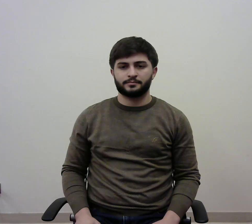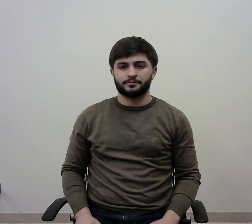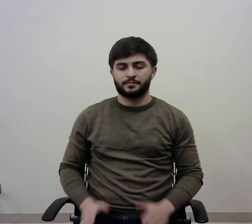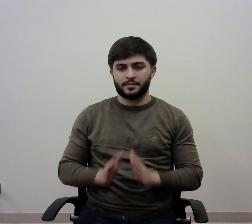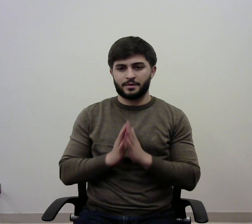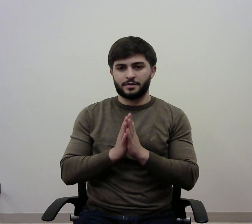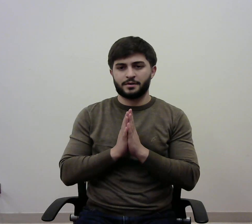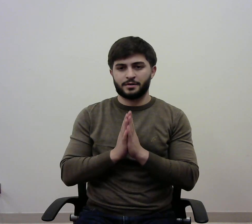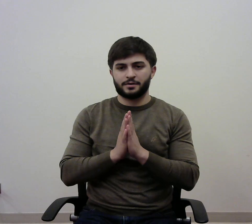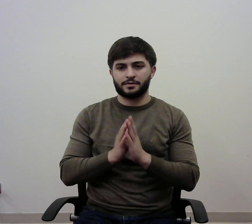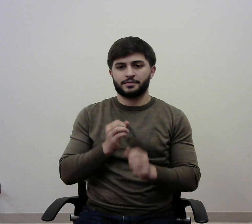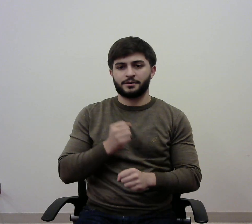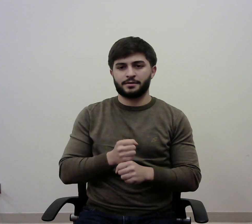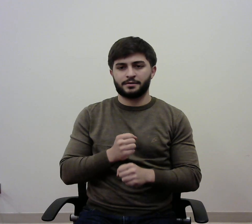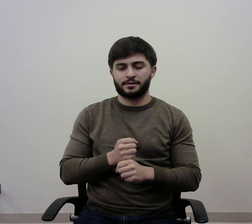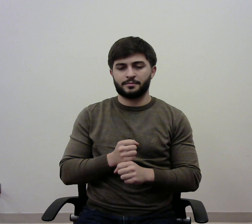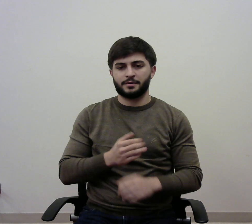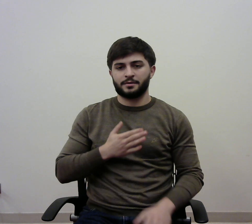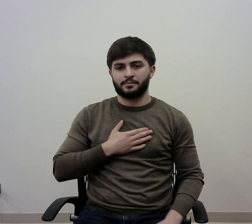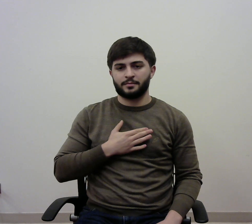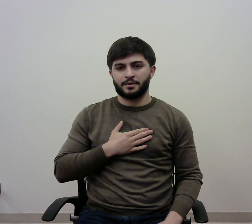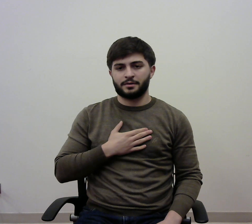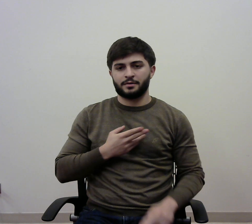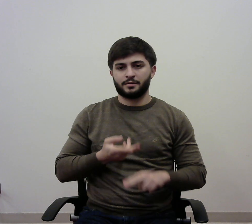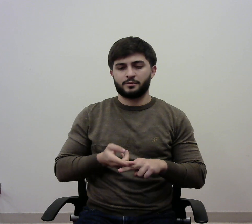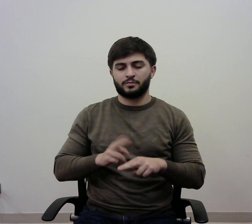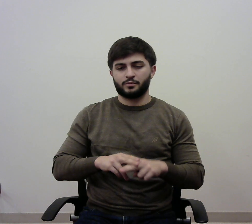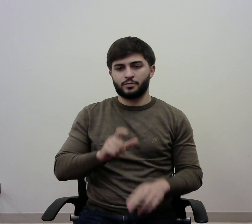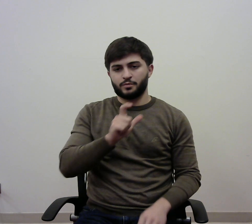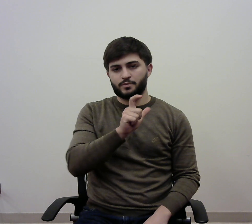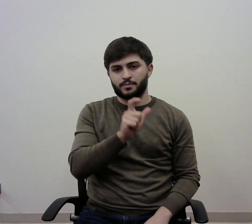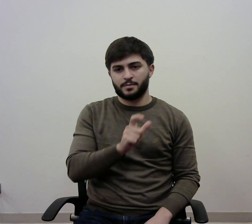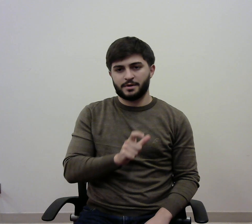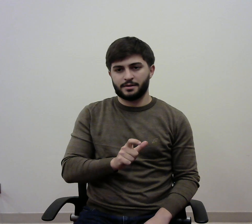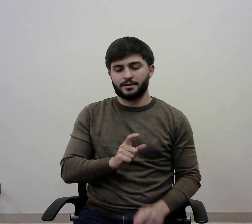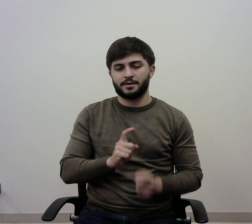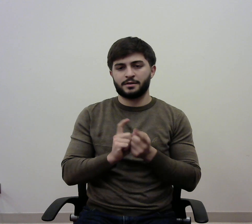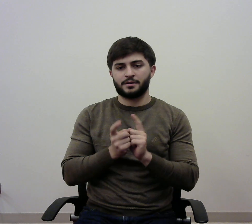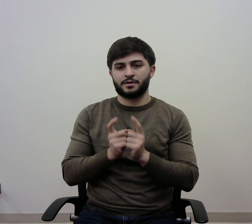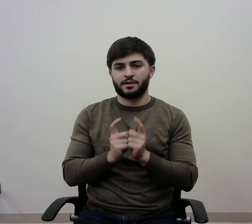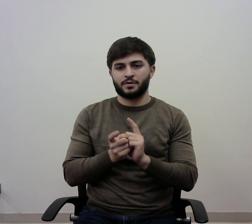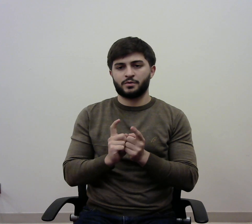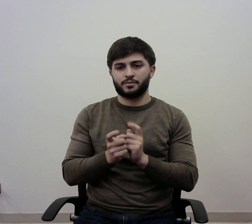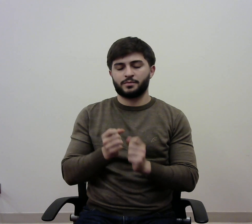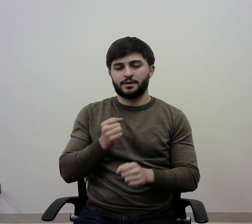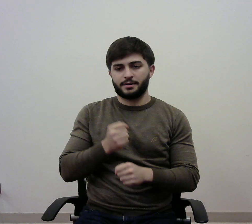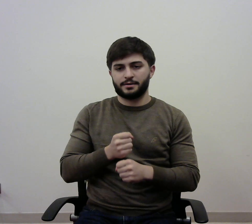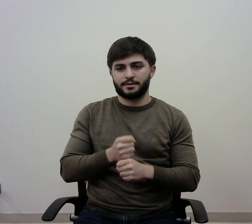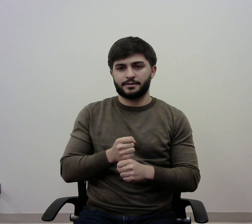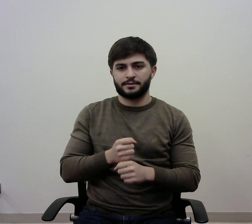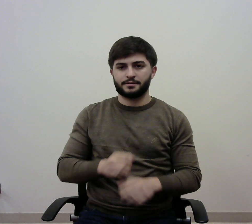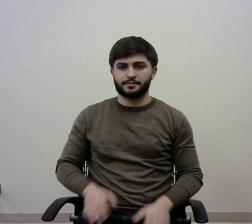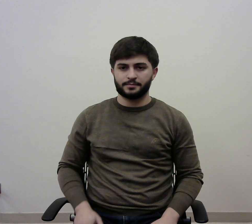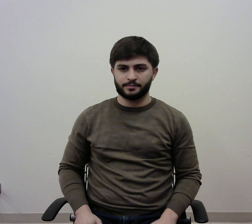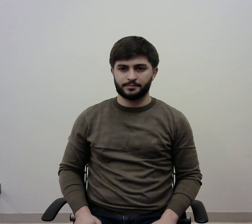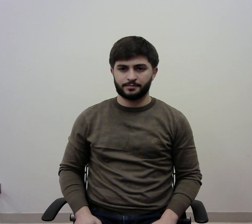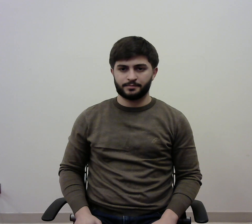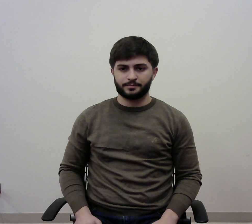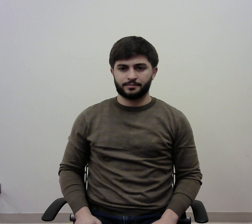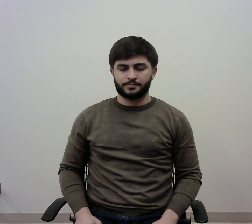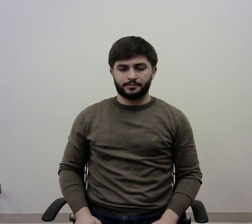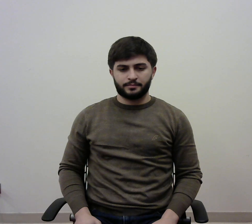Xahiş edirəm, mənə bu şeiri tərcümə edin